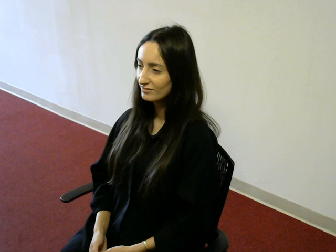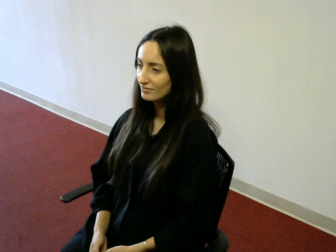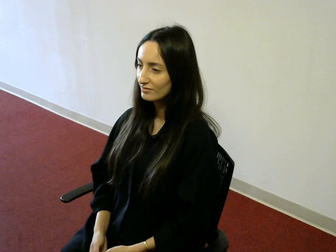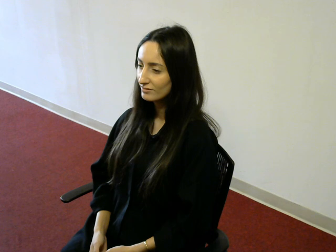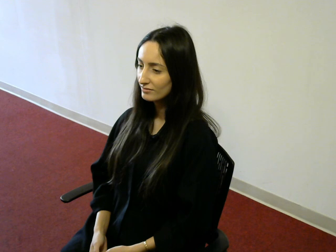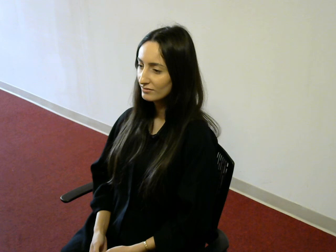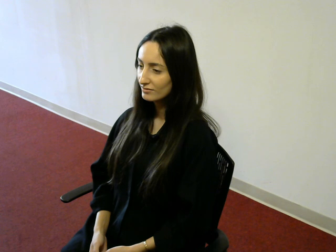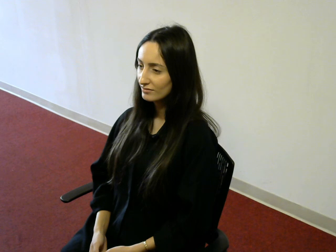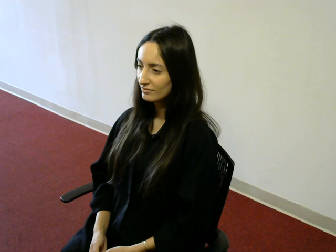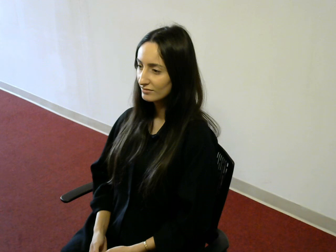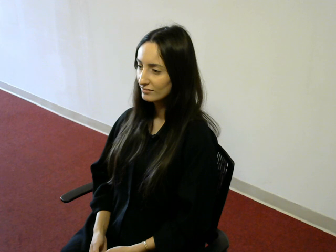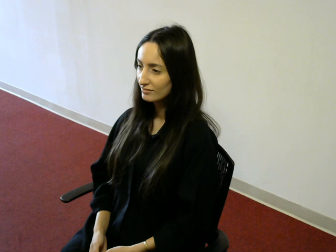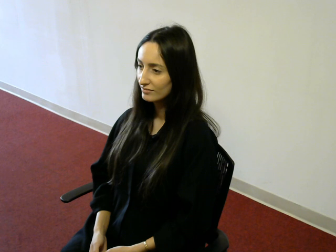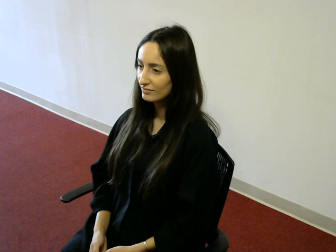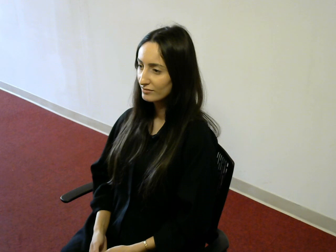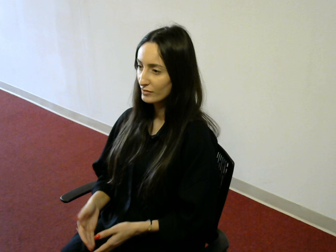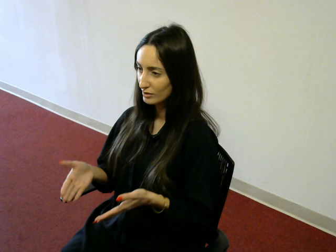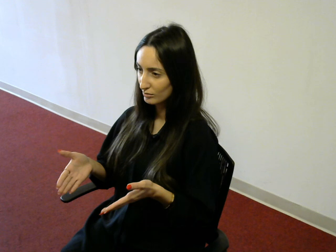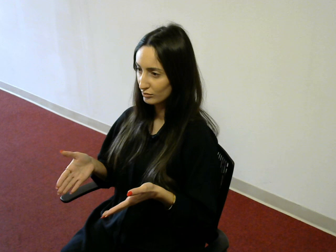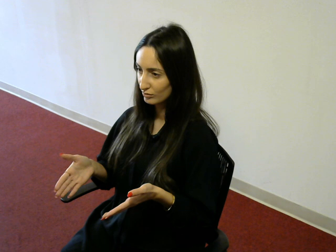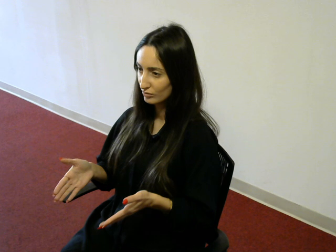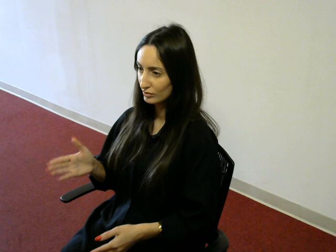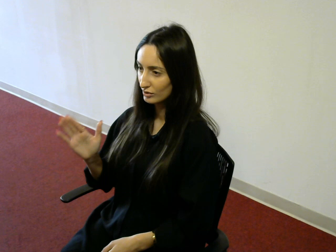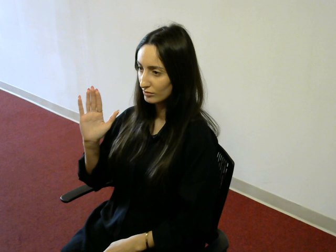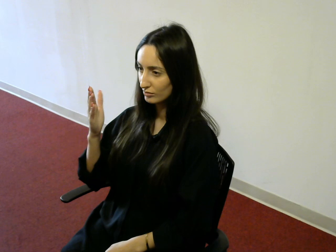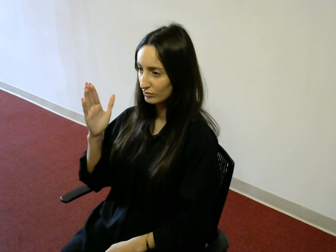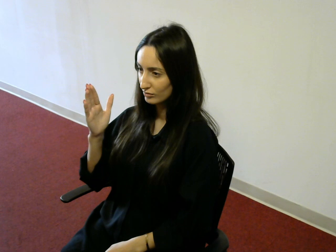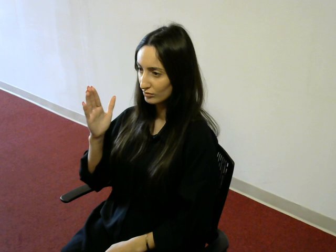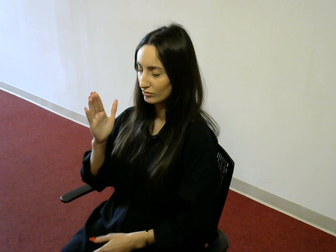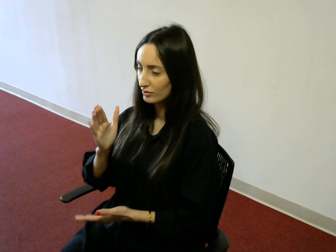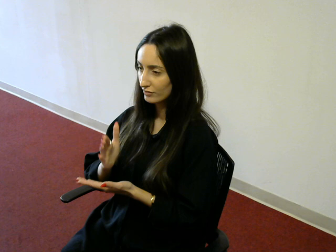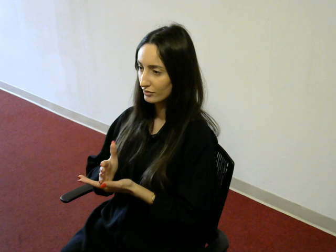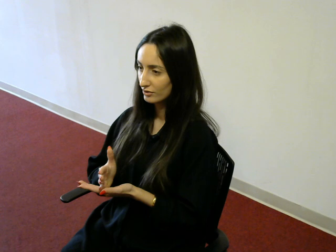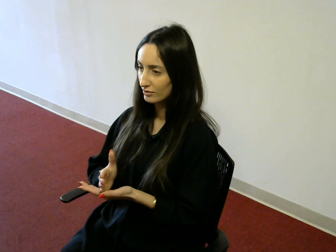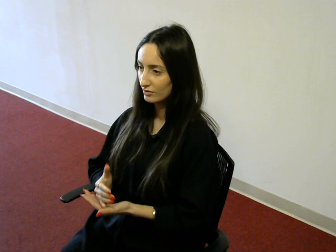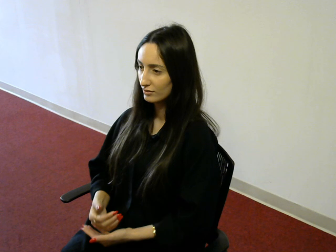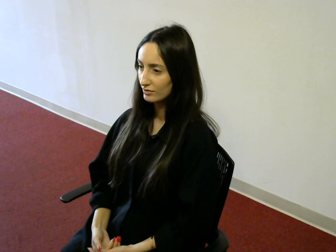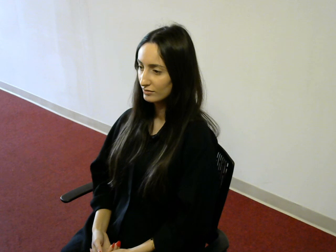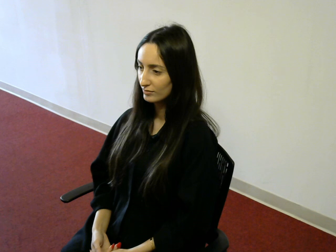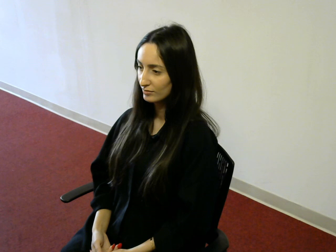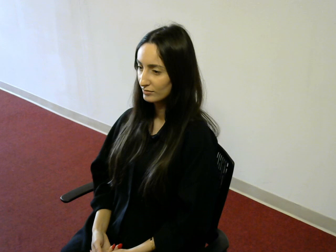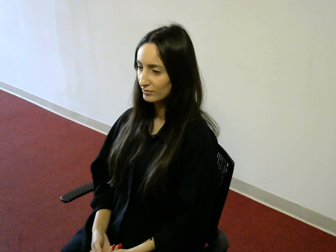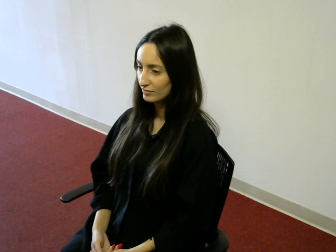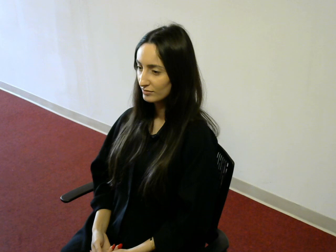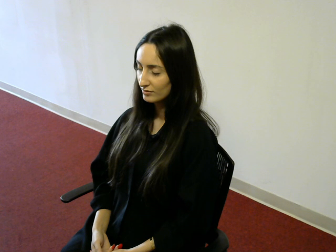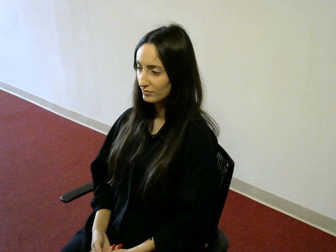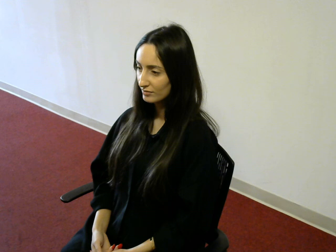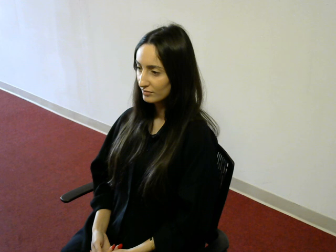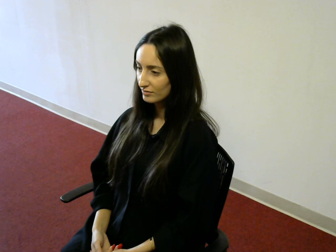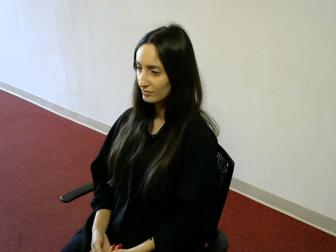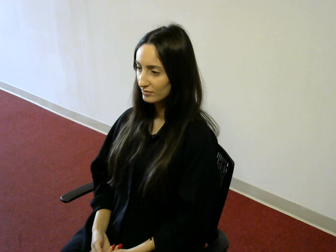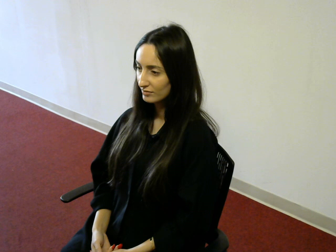Burda güzgü varmı?